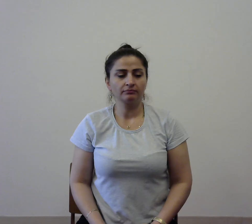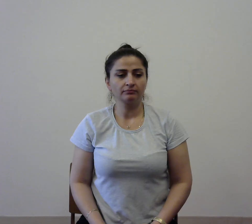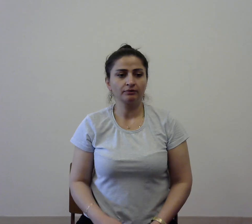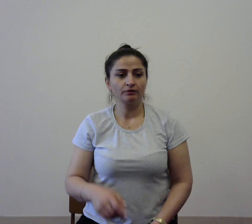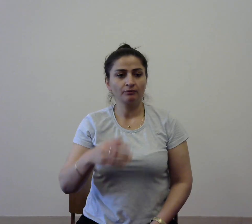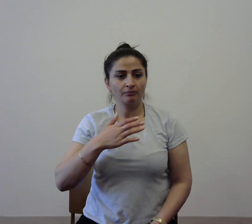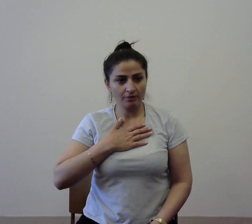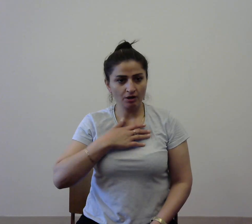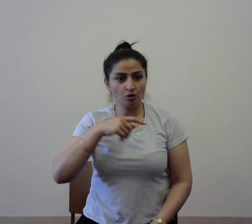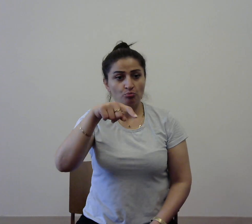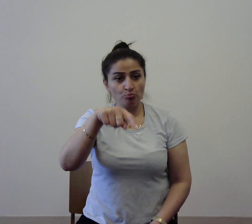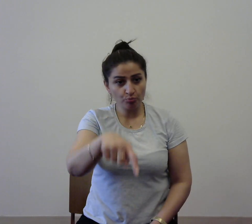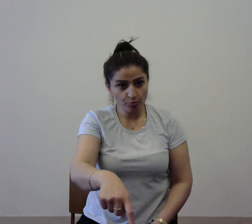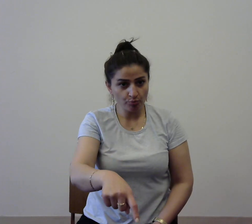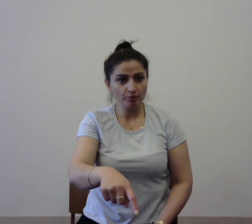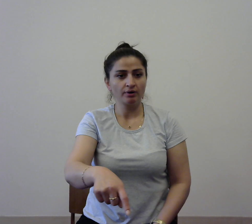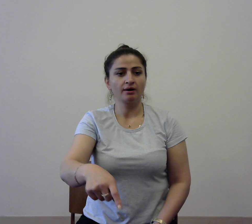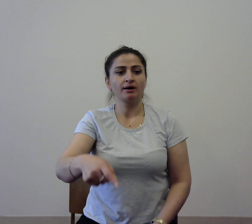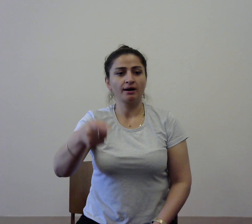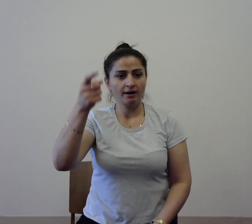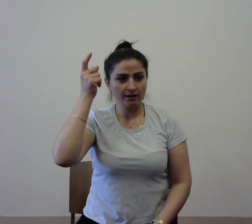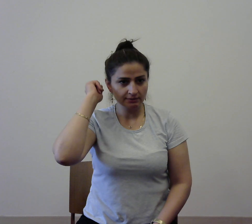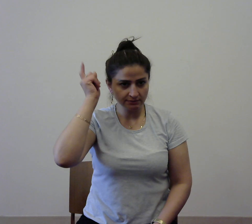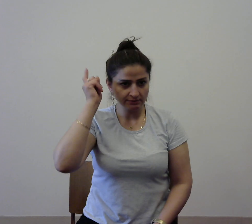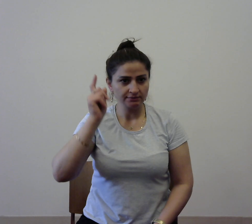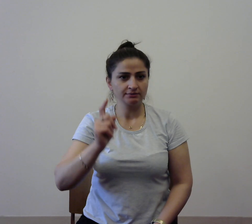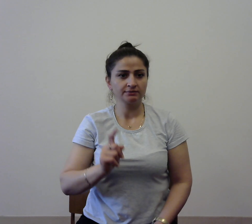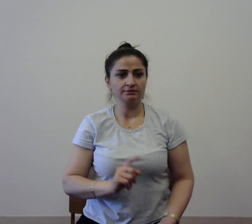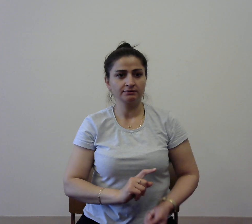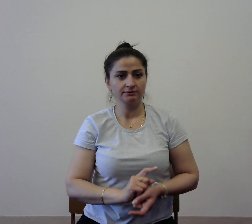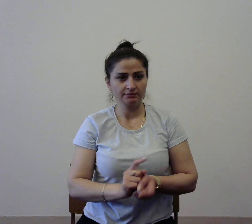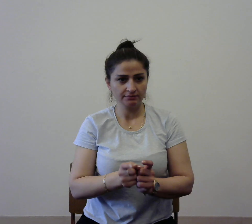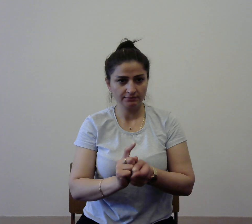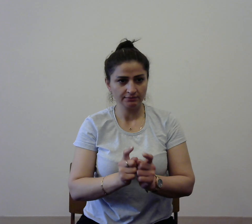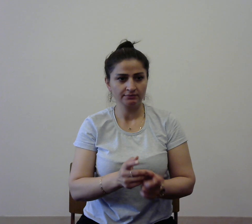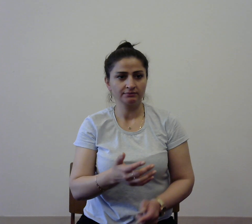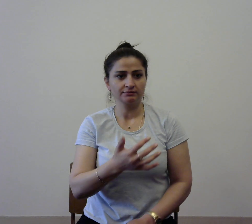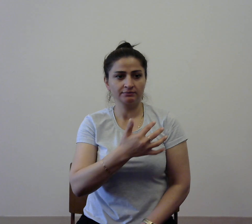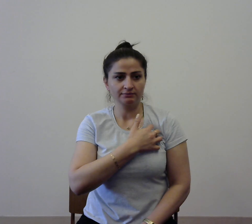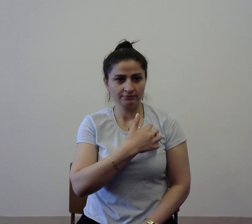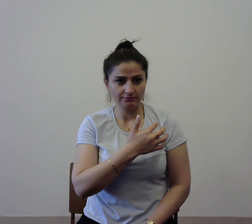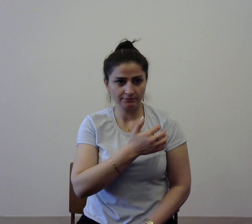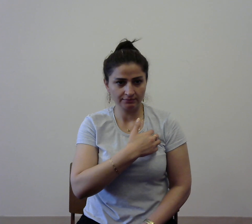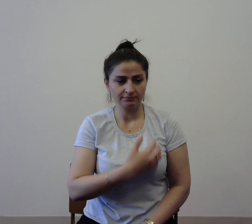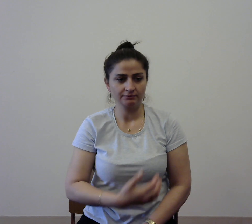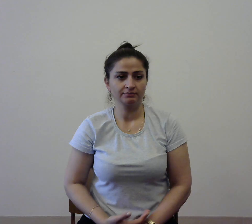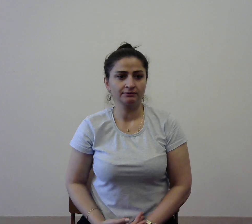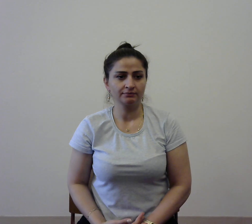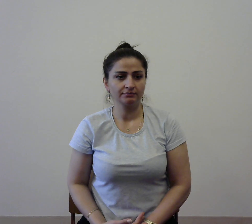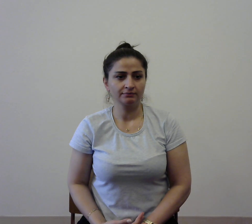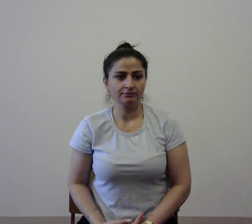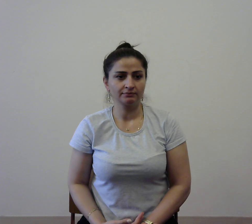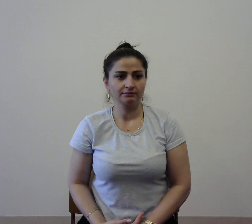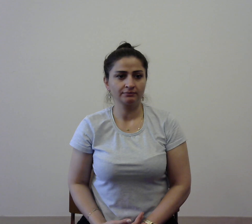Mən bu əsərin surdotərcüməsini istəyirəm